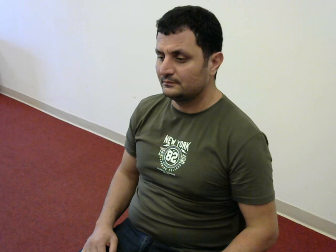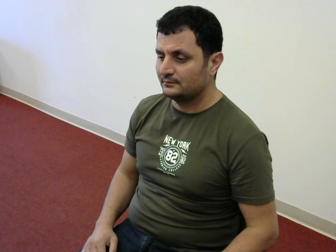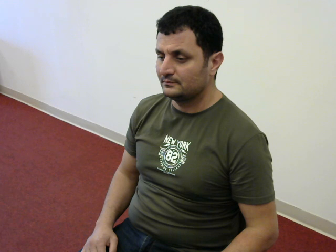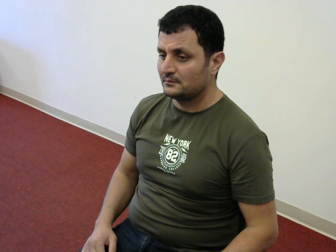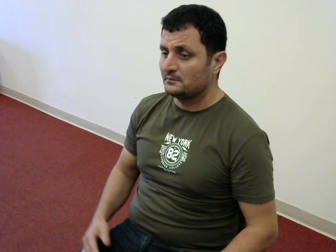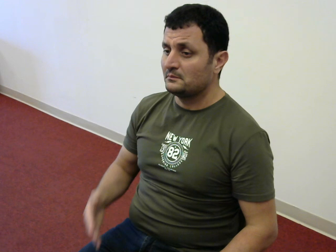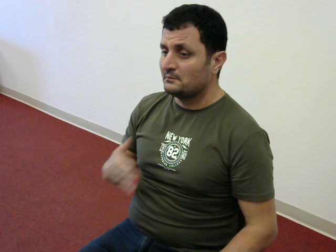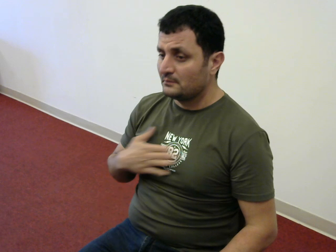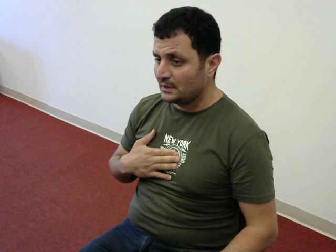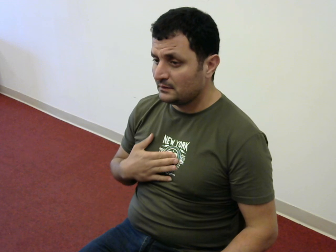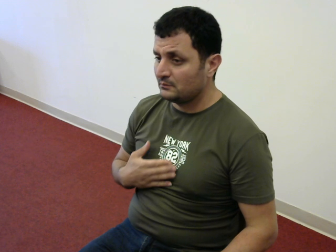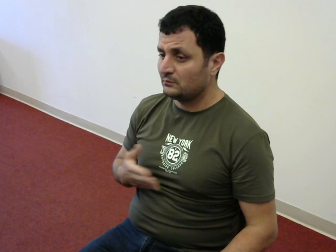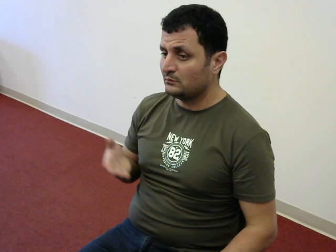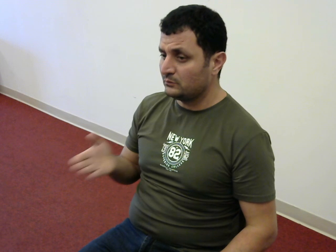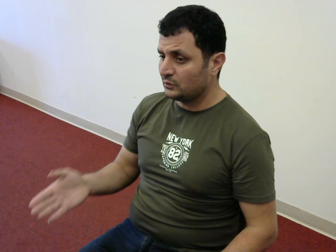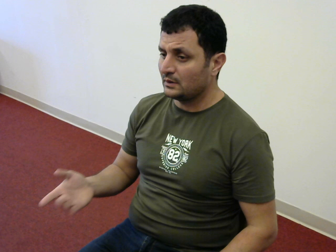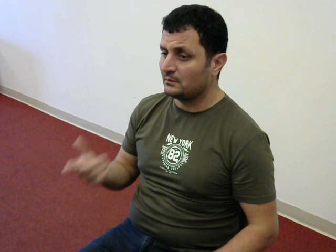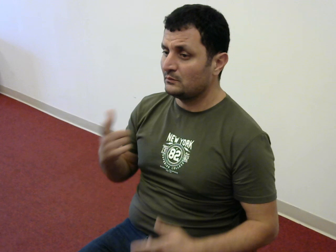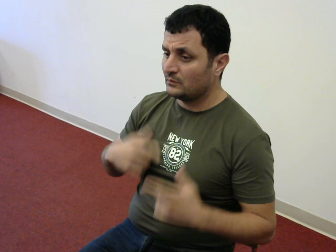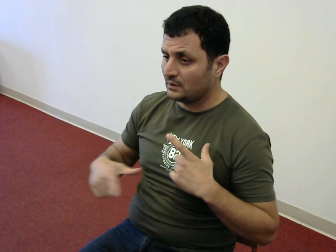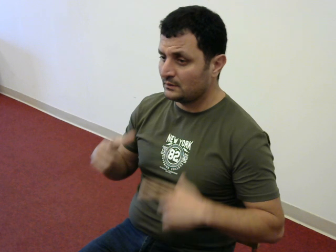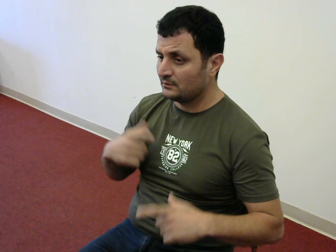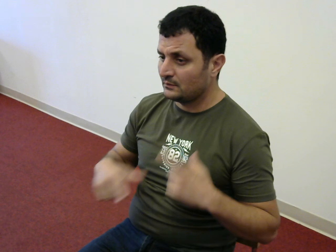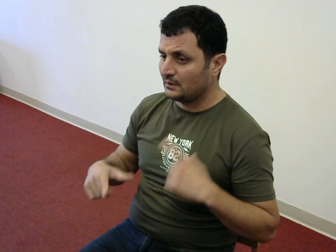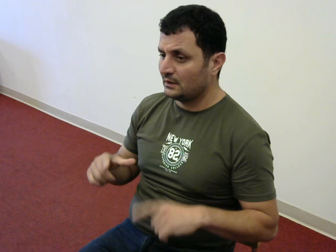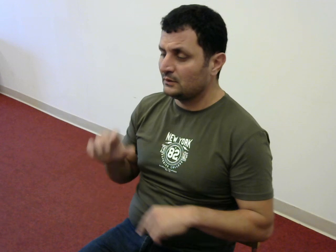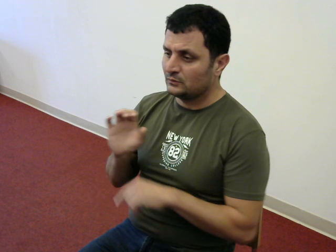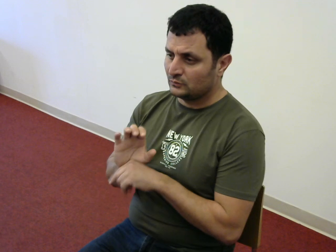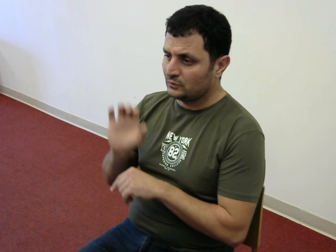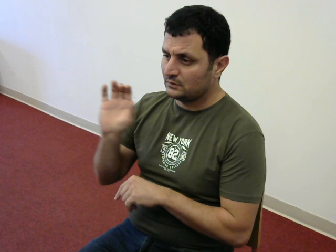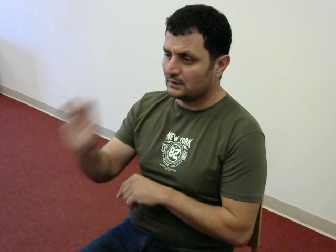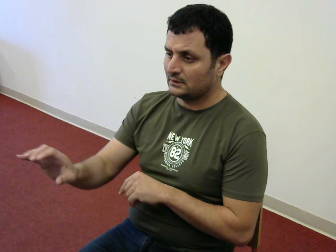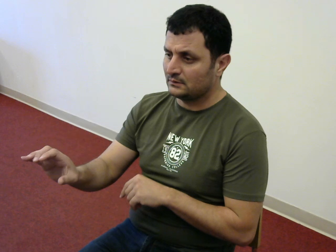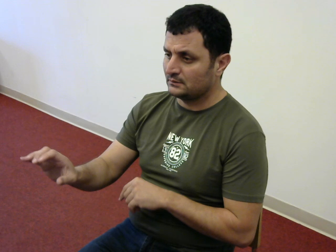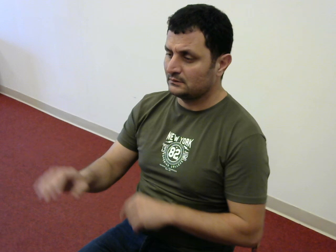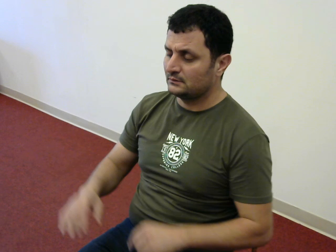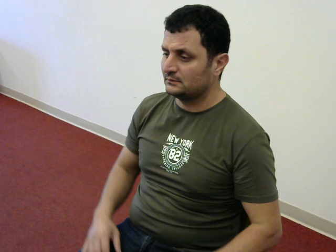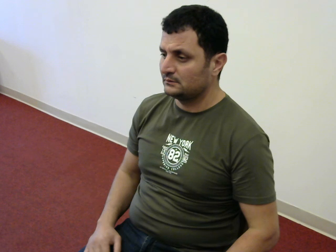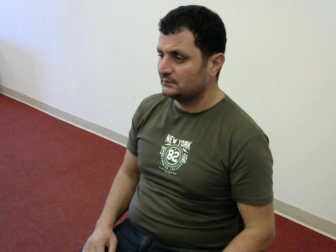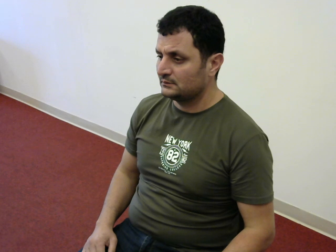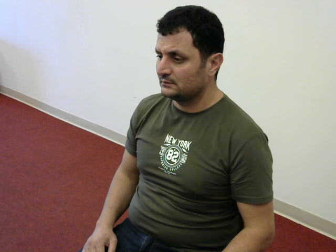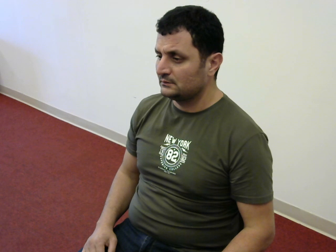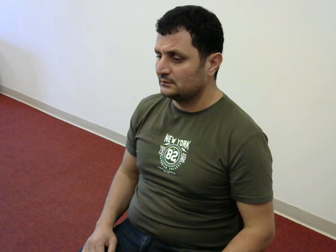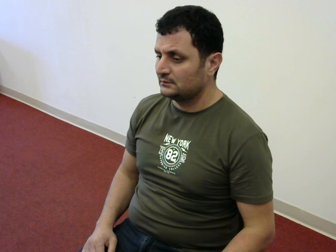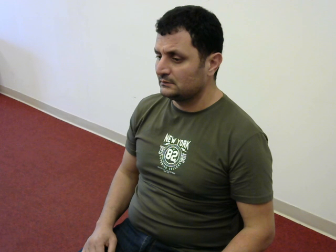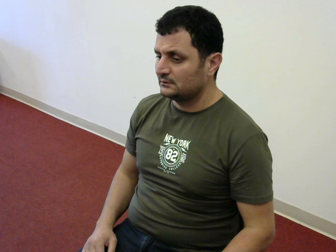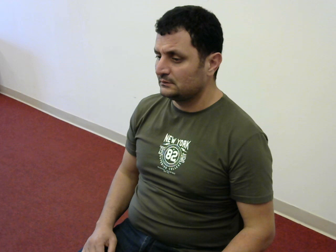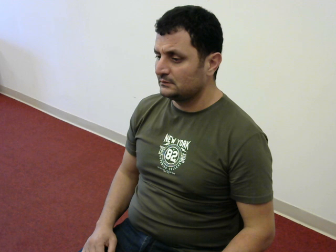Məni bura müəllim göndərib